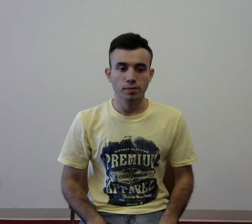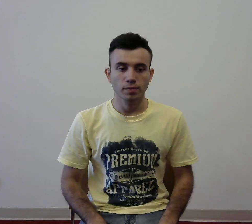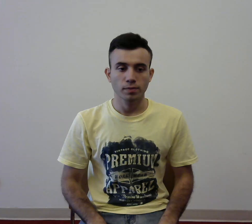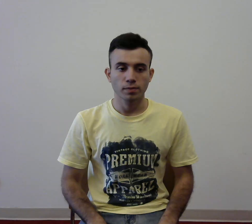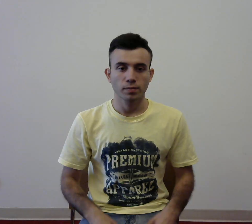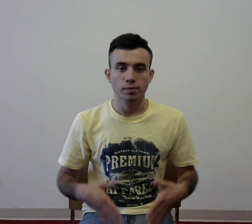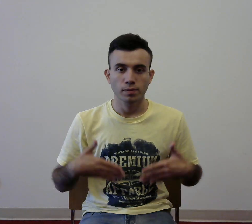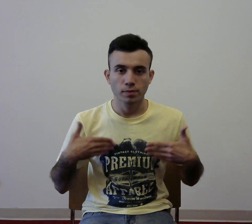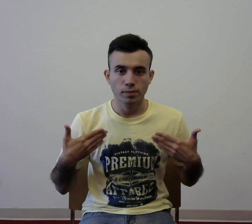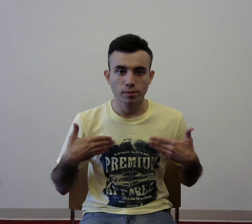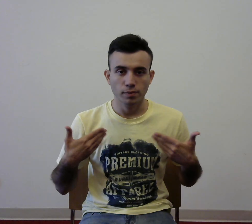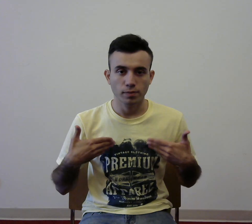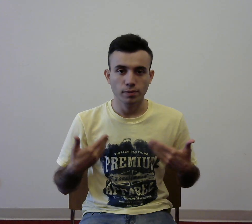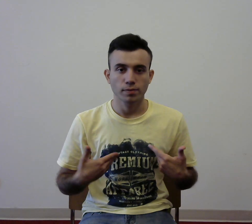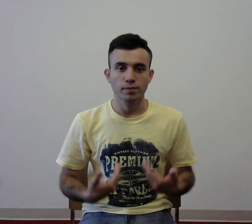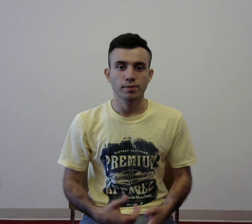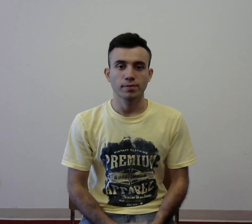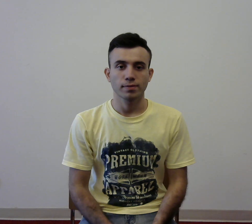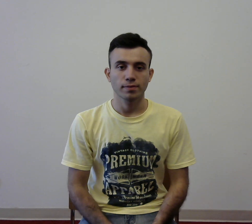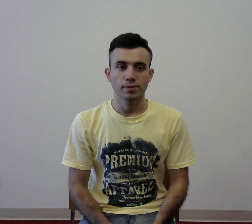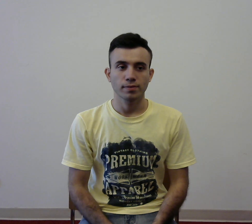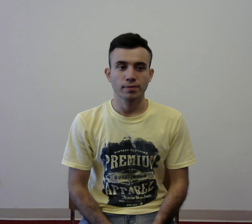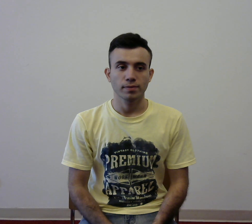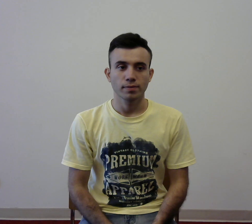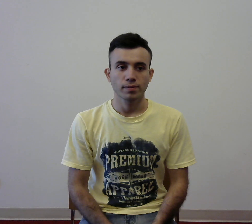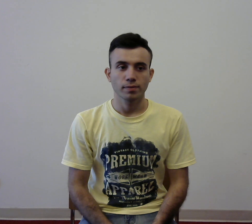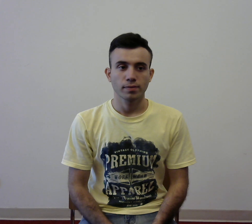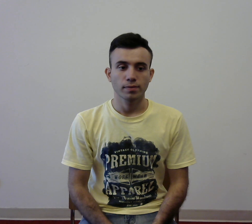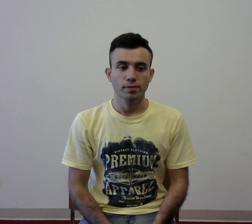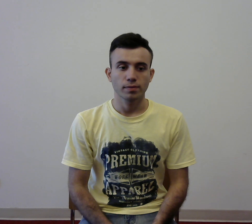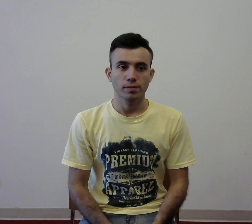Salam